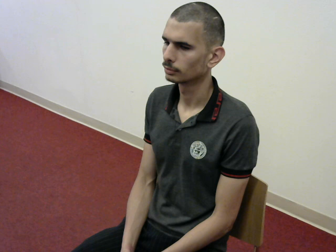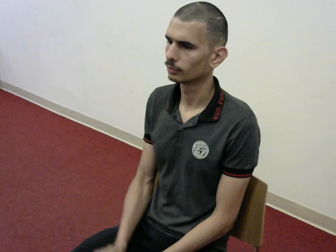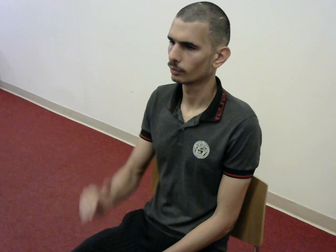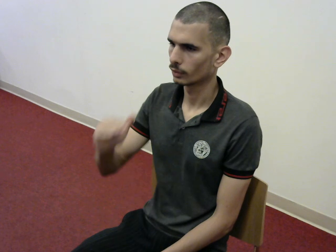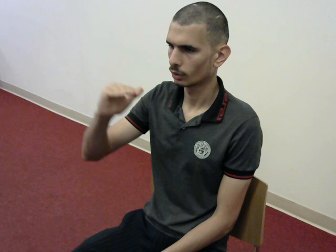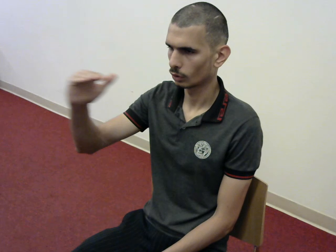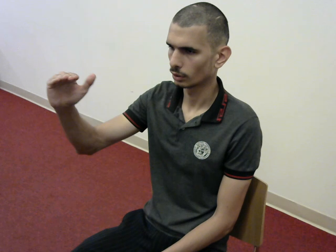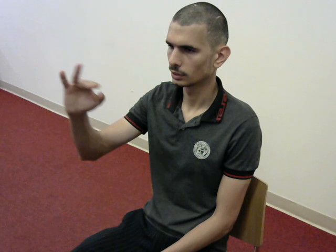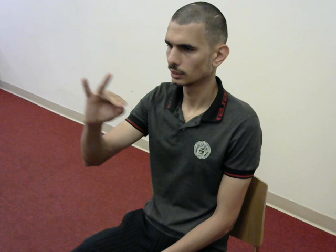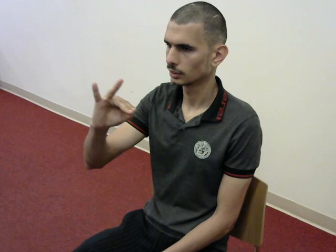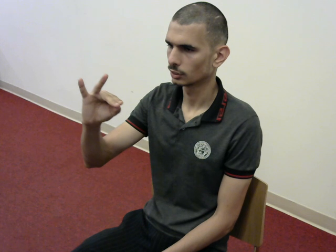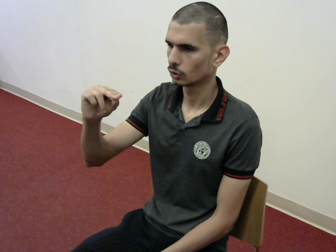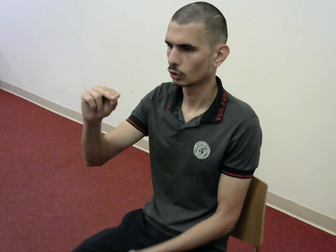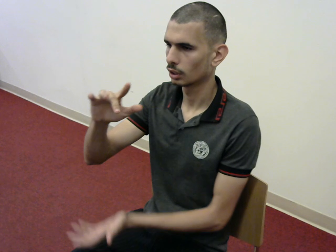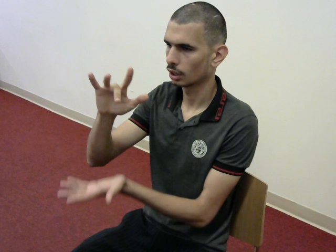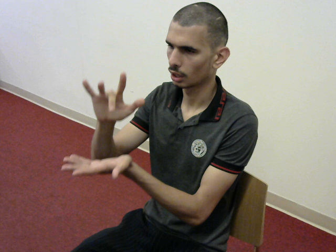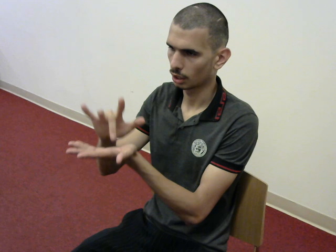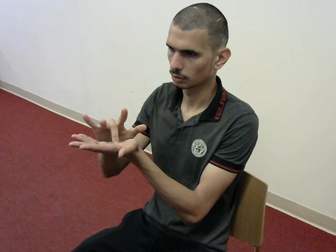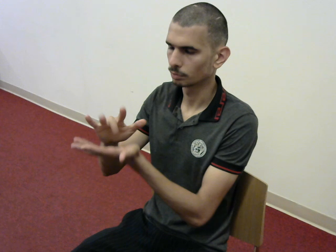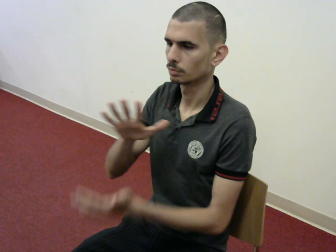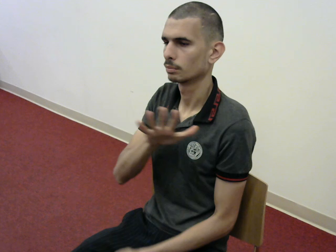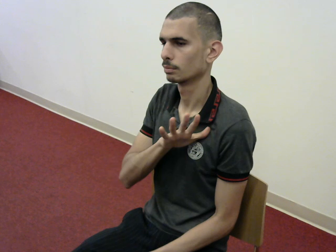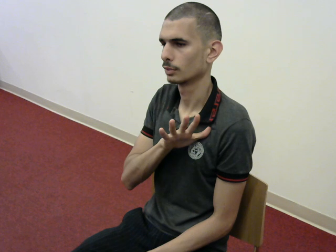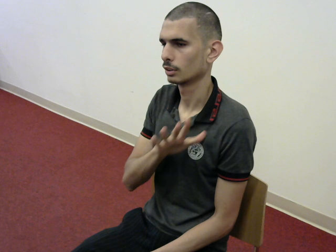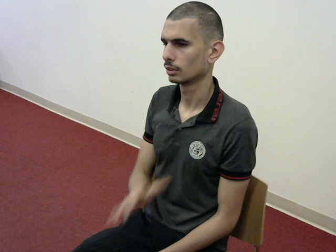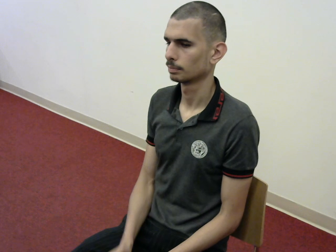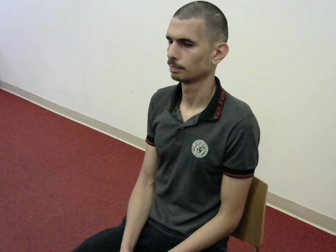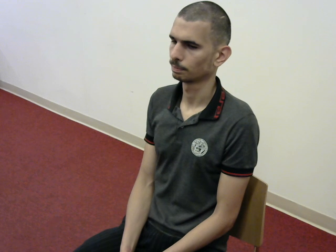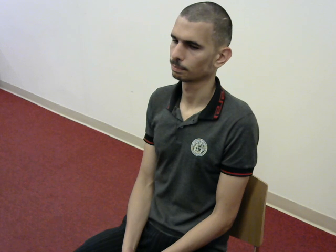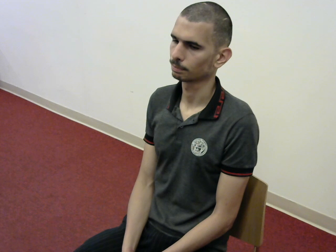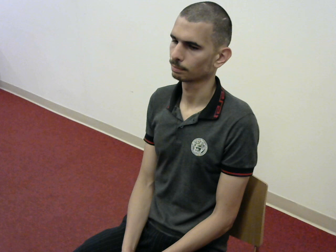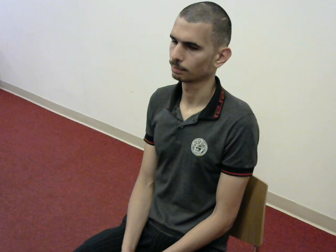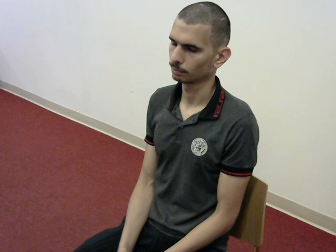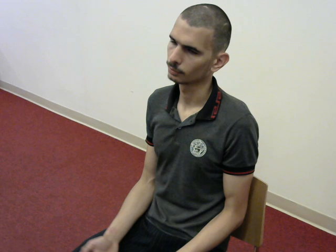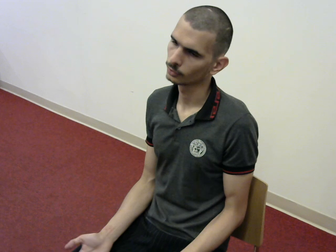Siz İçərişəhərdə olmusuz?